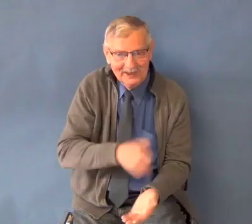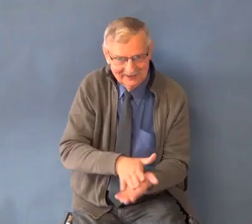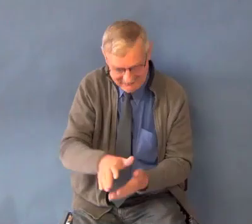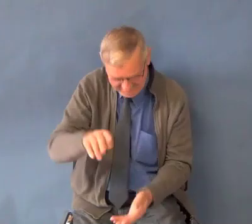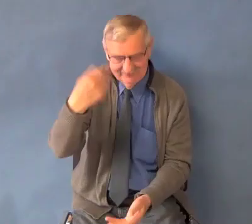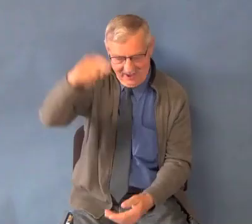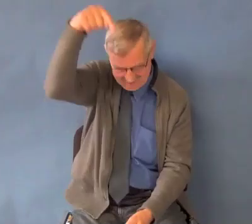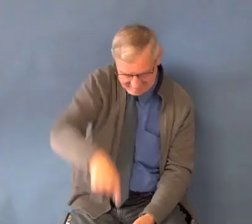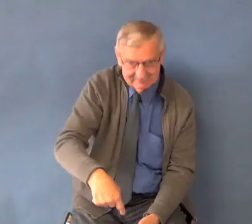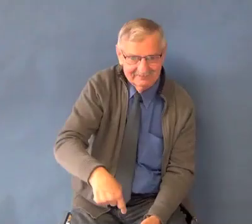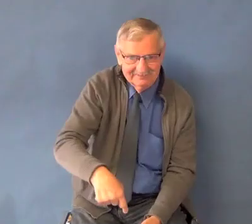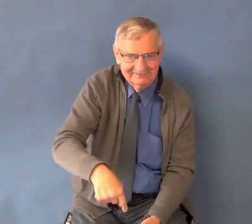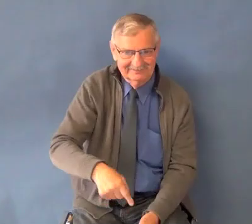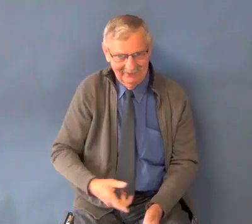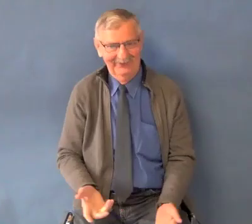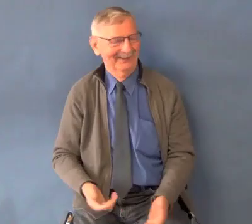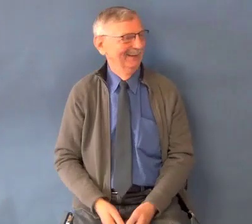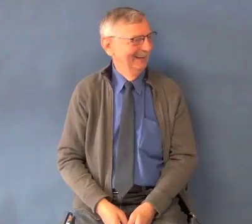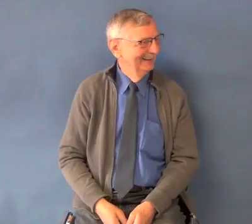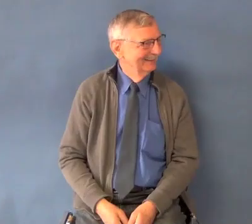Gładka podeszwa butów, jest ślisko i można spaść.